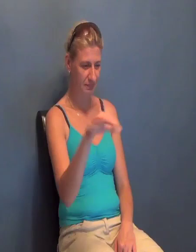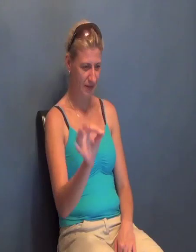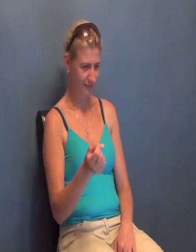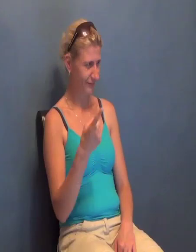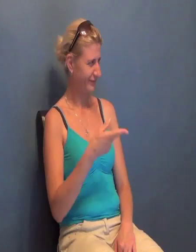Coś specjalnego.